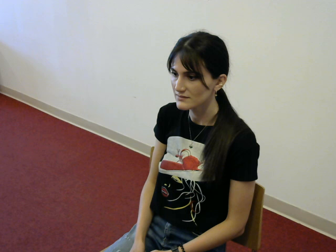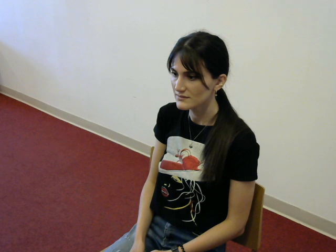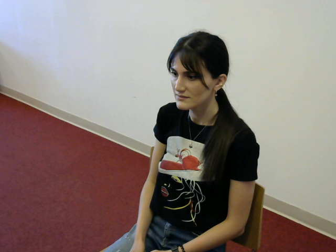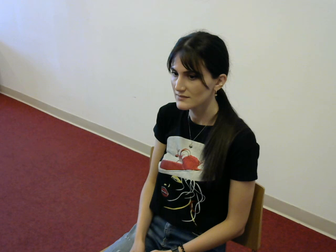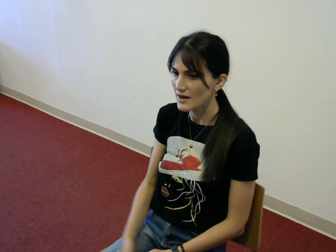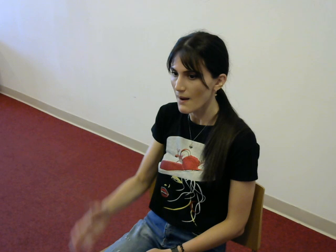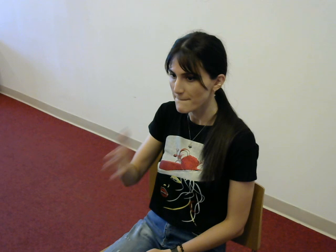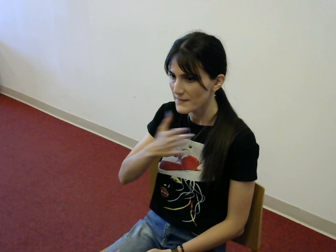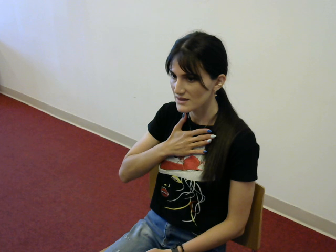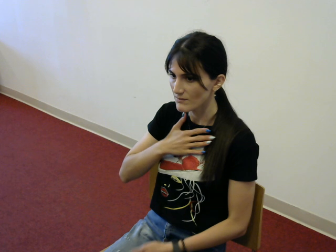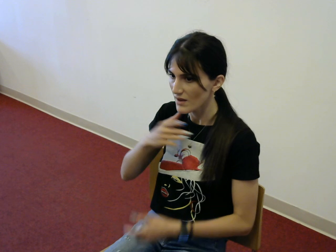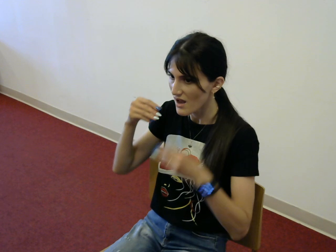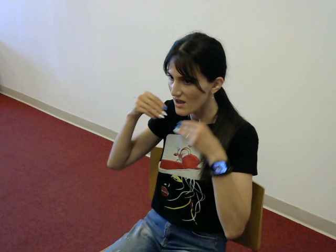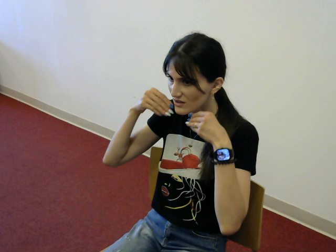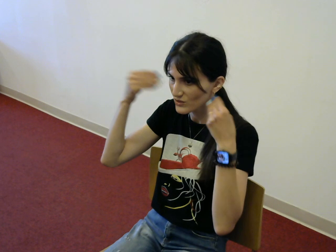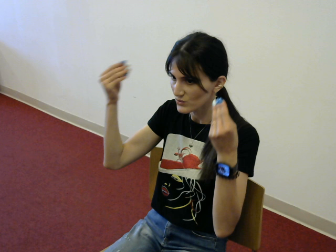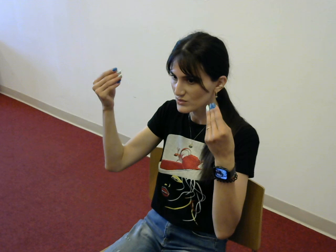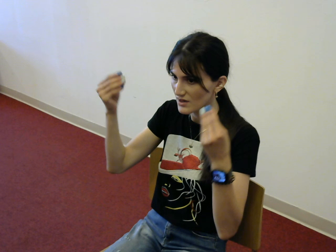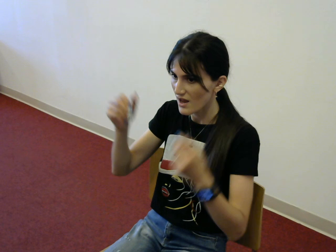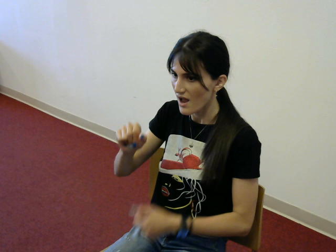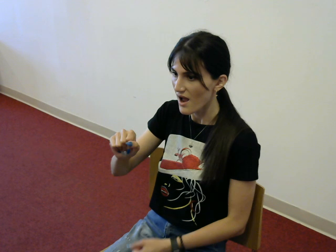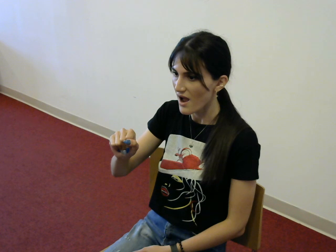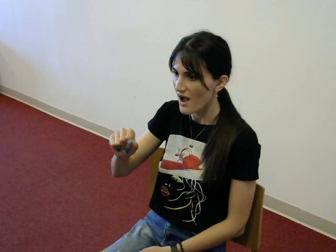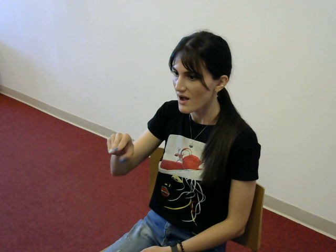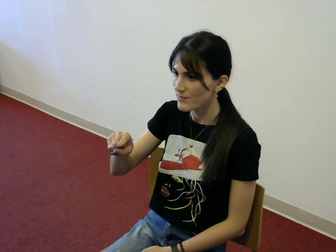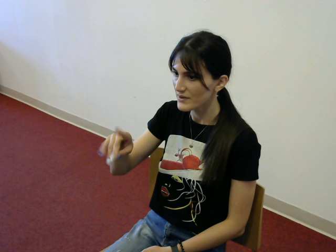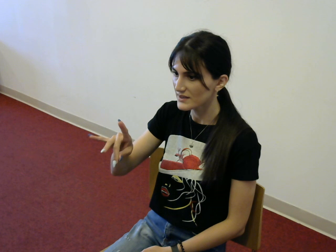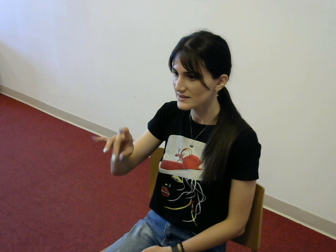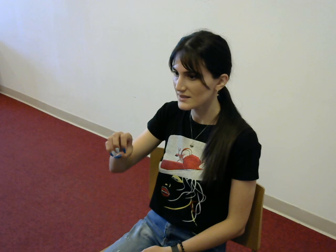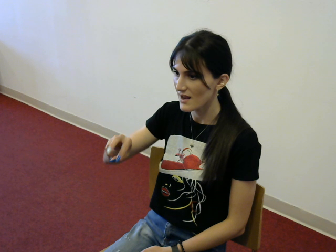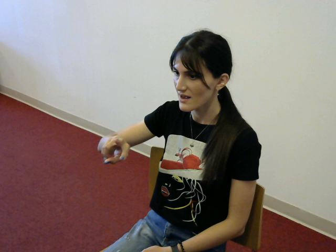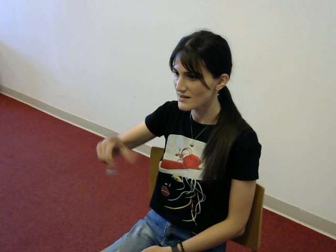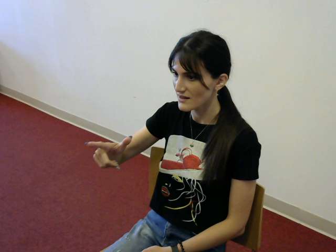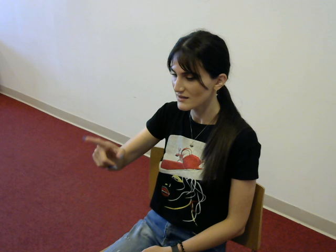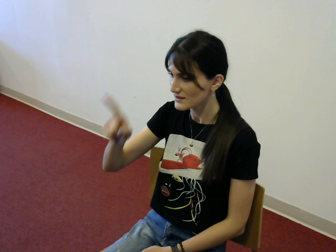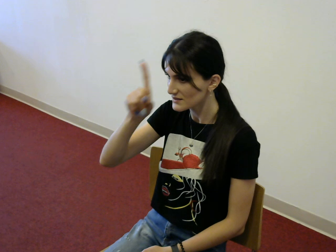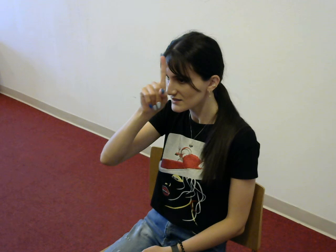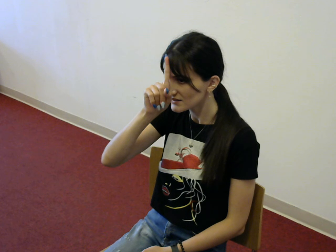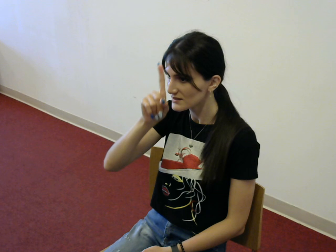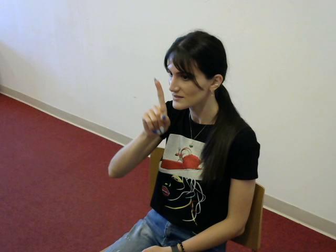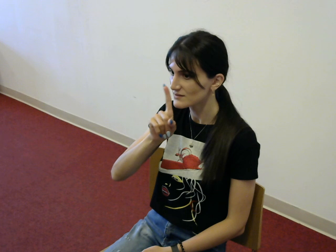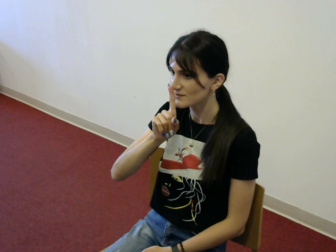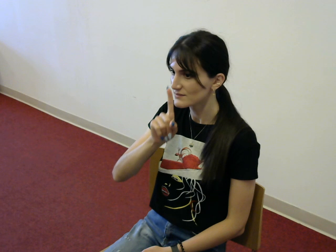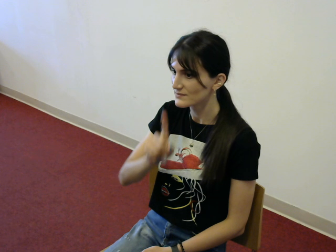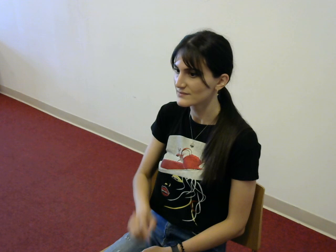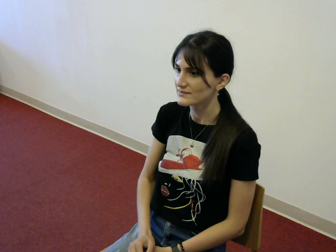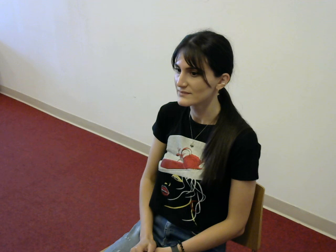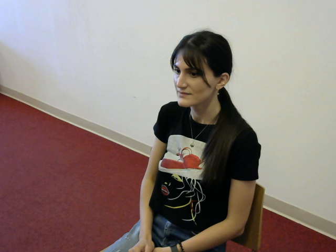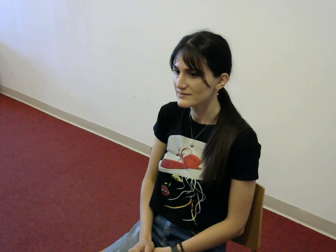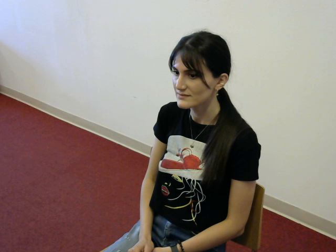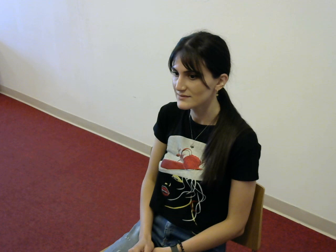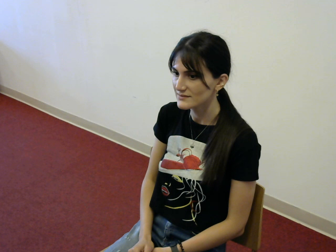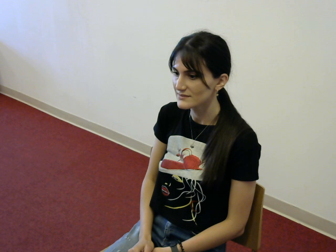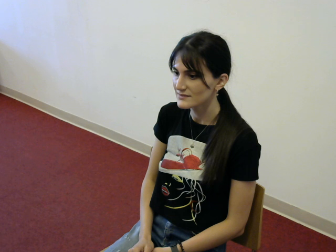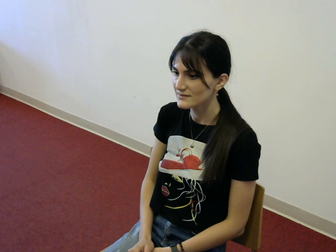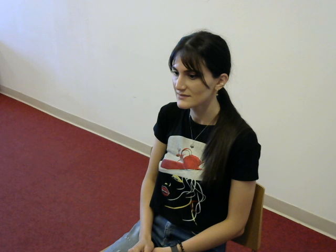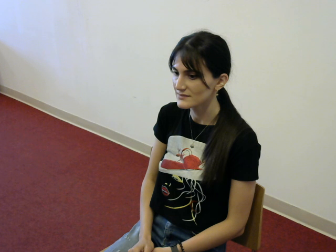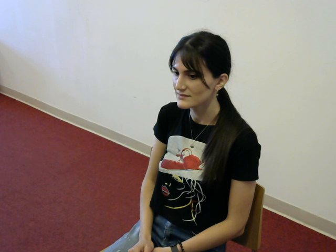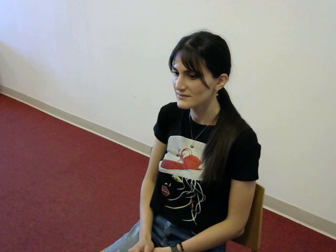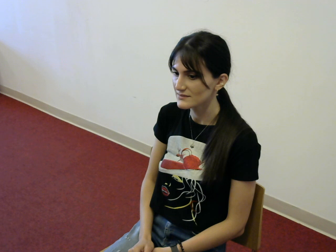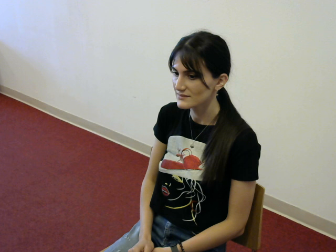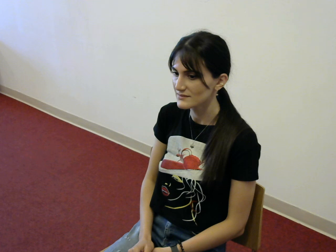Mənim ad günüm aprel ayındadır